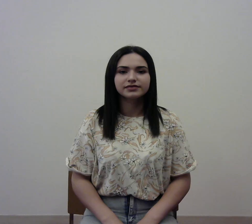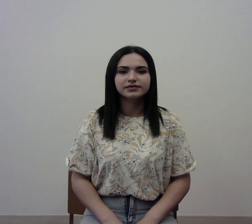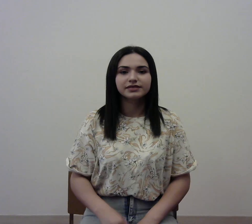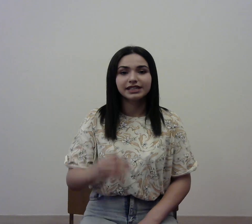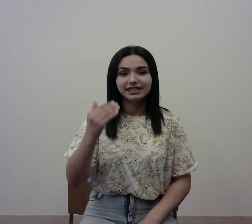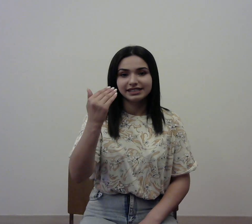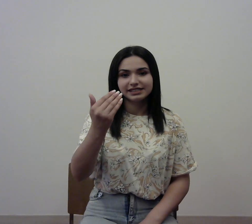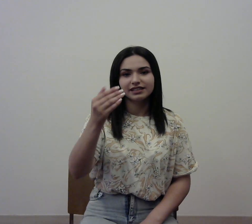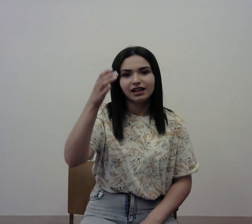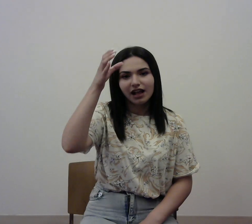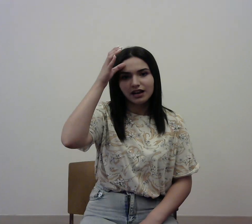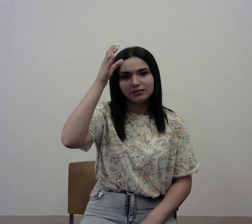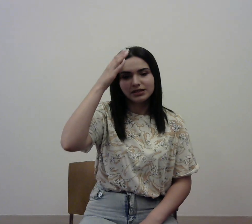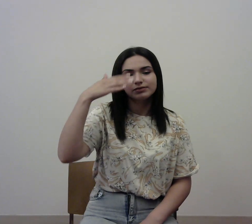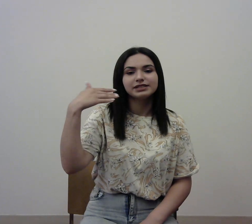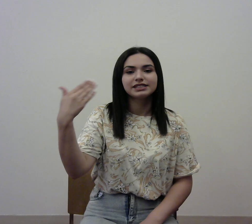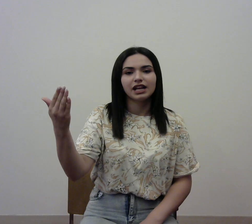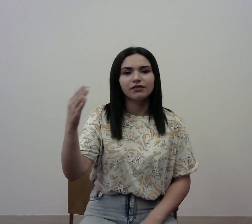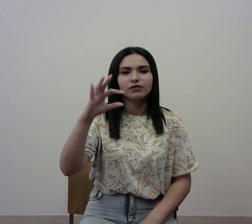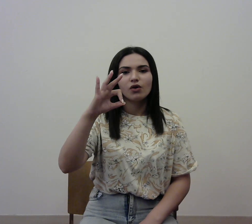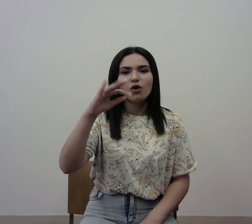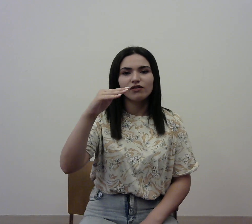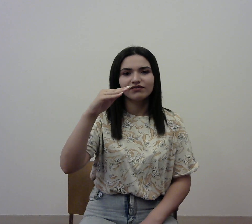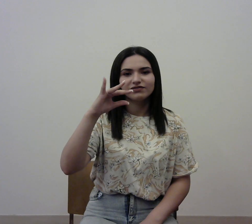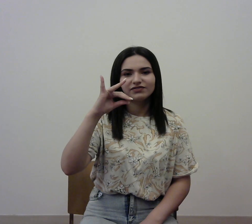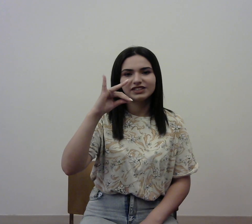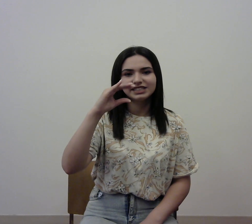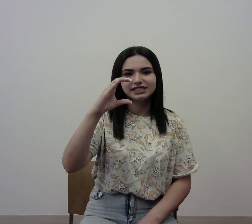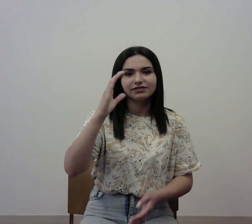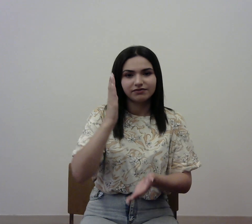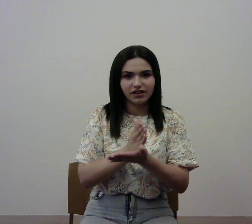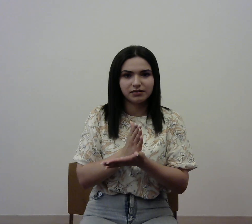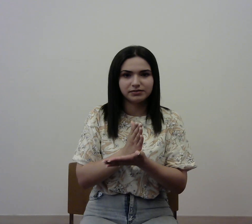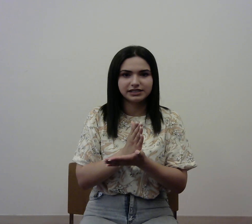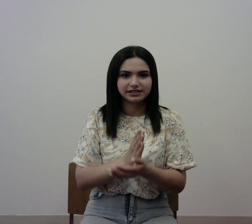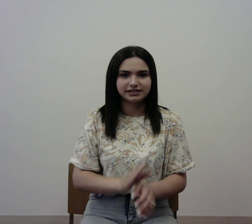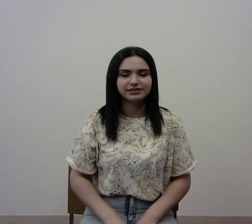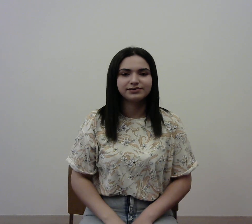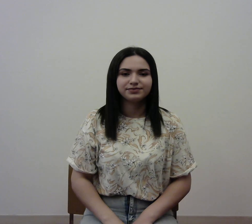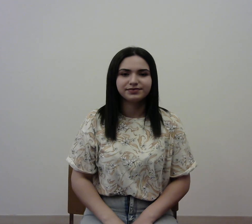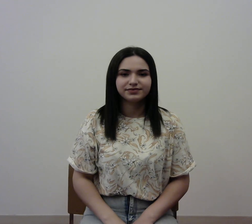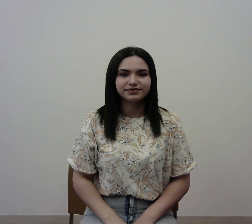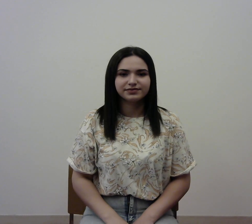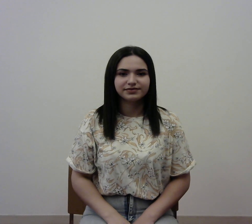Sizin Elmlər Akademiyası tərəfdə ofisiniz varmı?